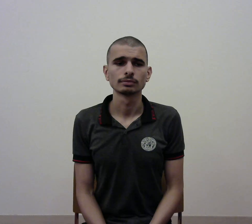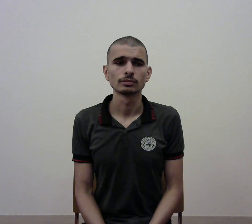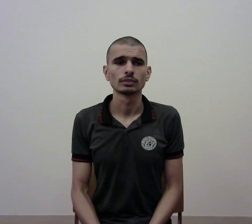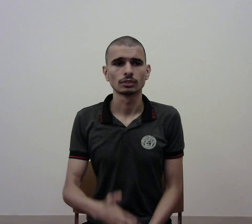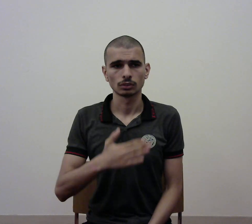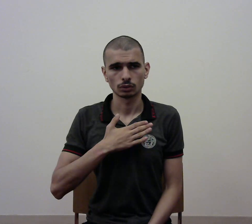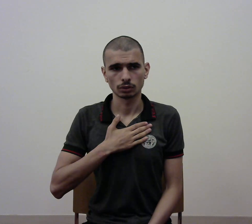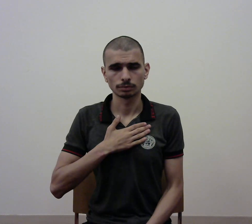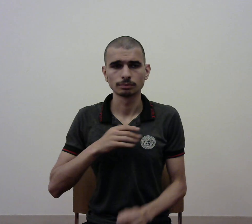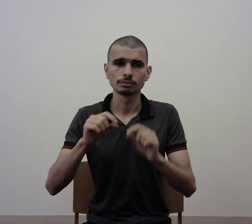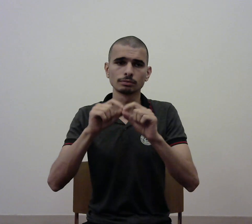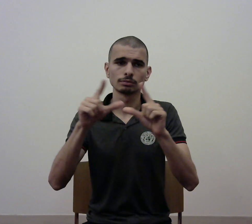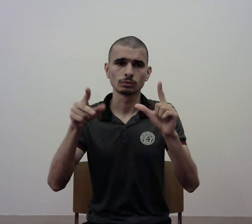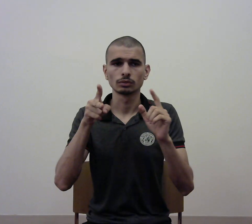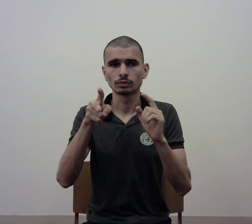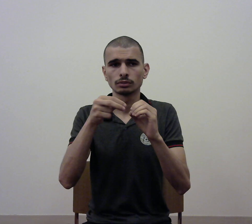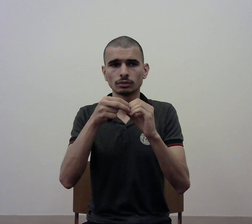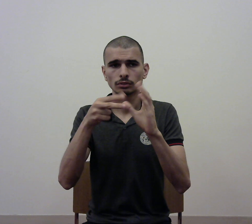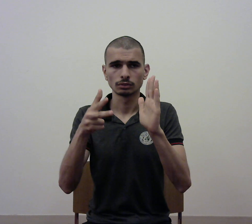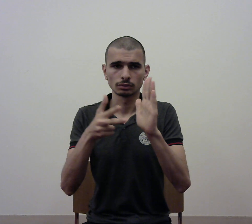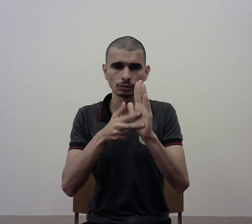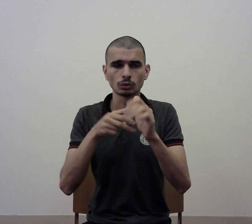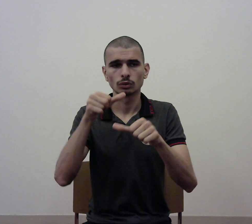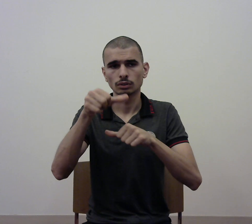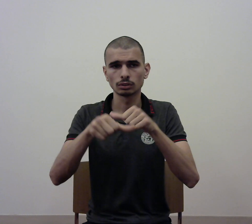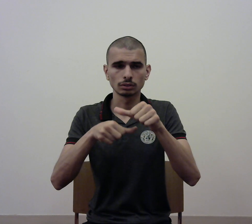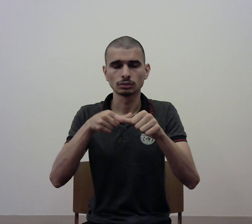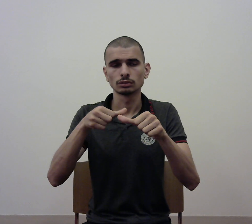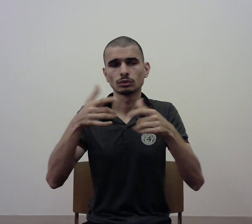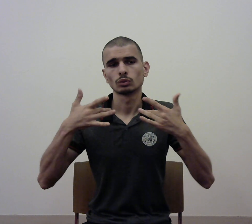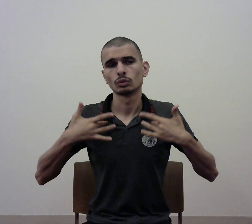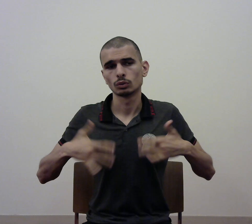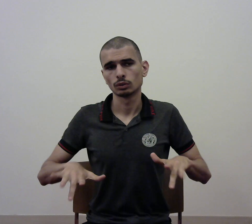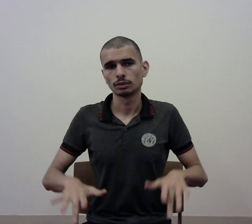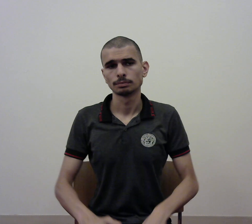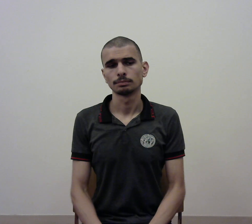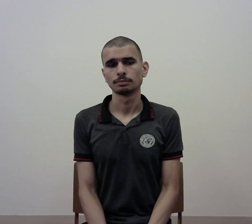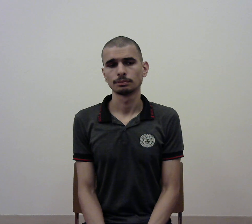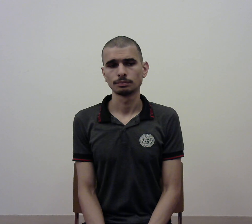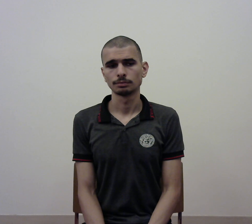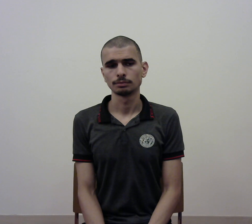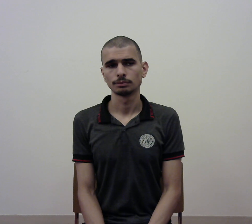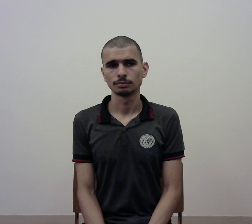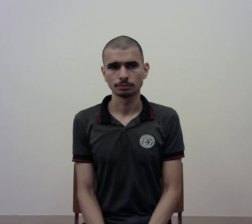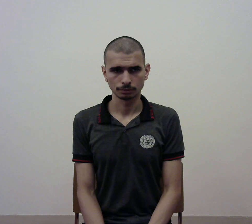Mən məktəbi 2018-ci ildə bitirmişəm